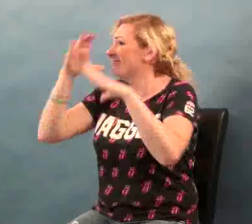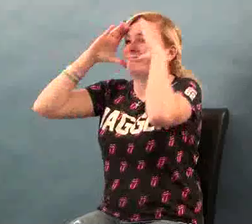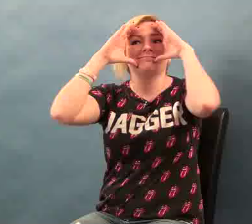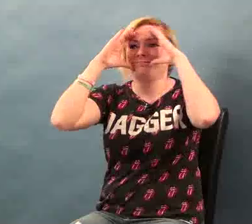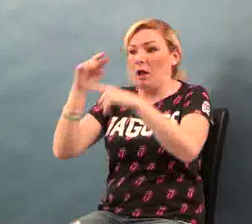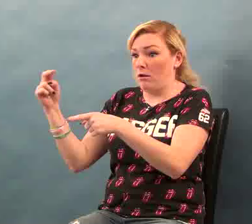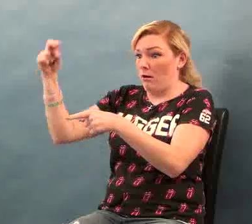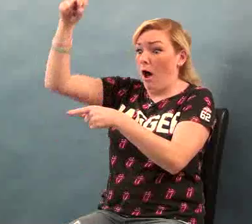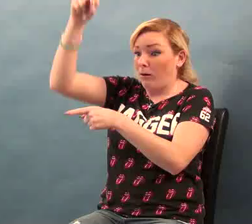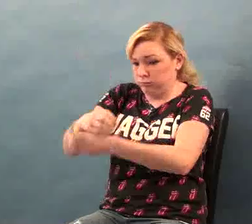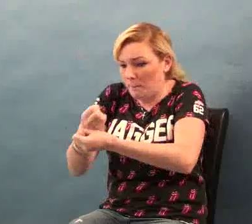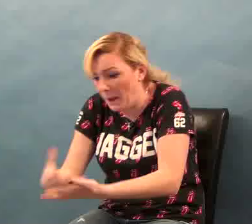Jak pies wyskoczył za okno, to słoik roztrzaskał na kawałki.